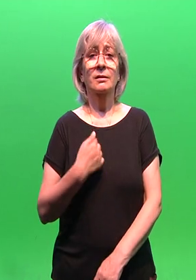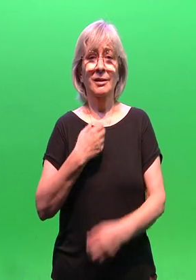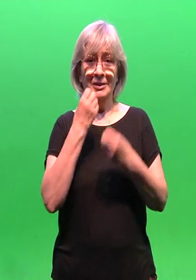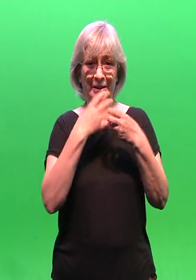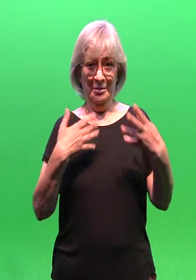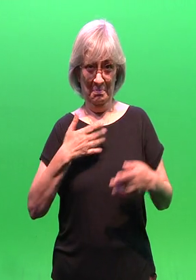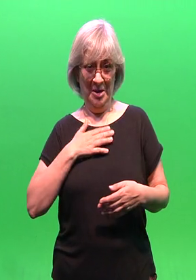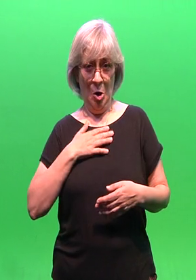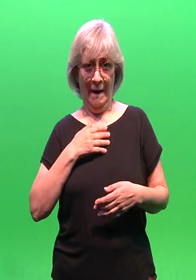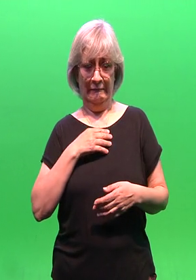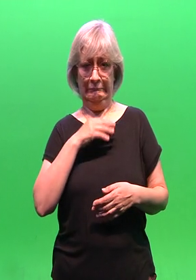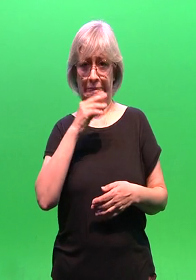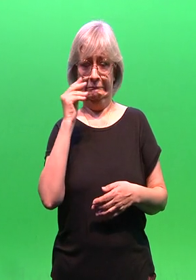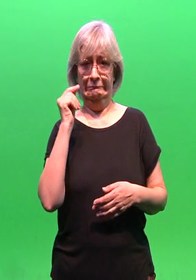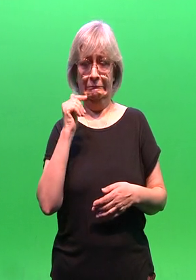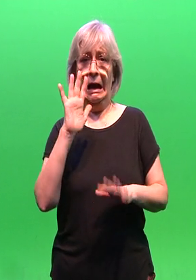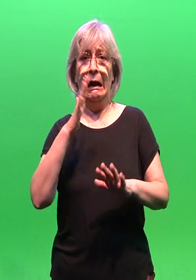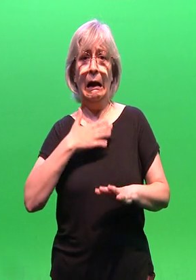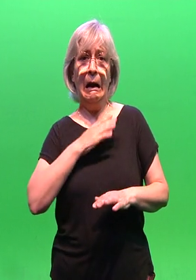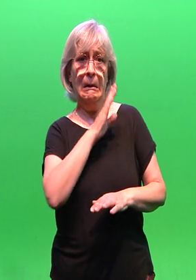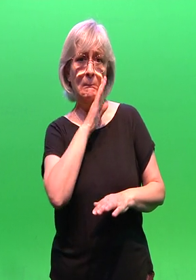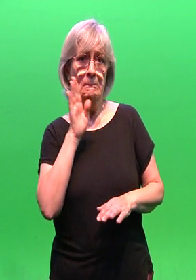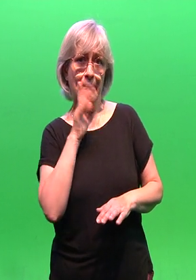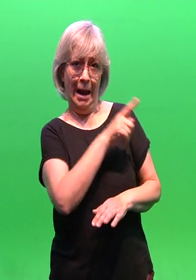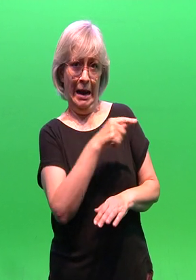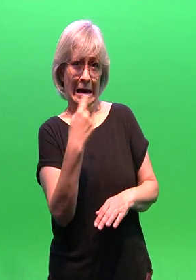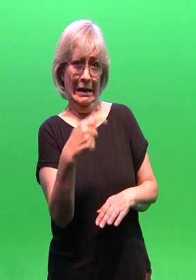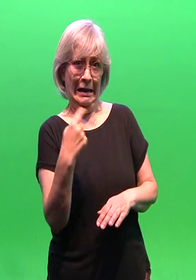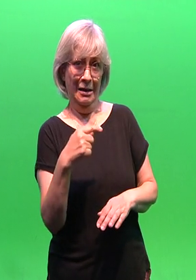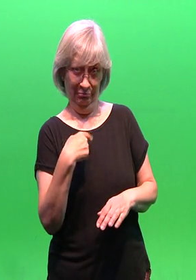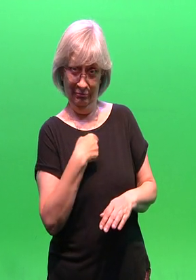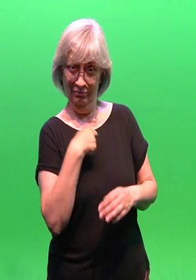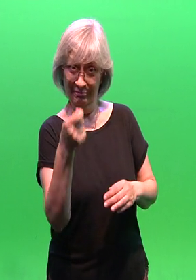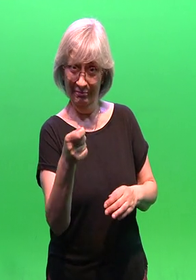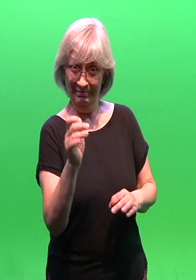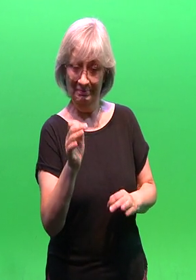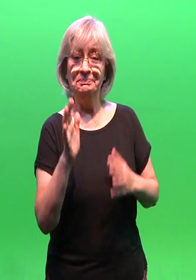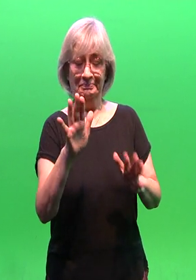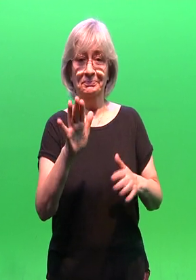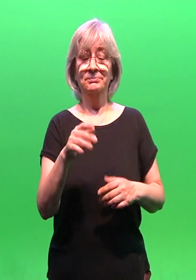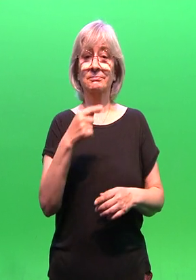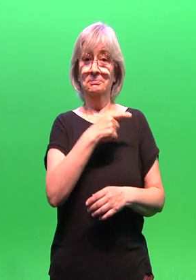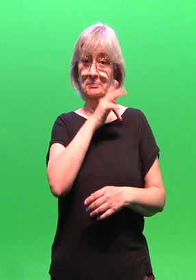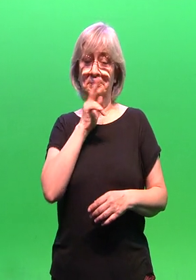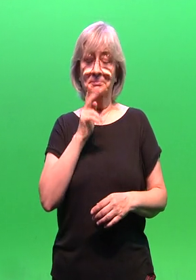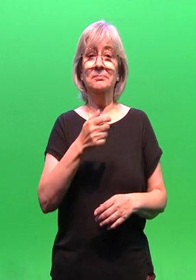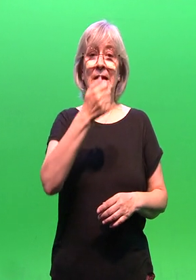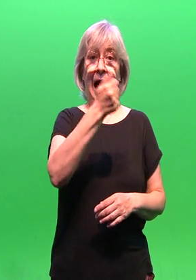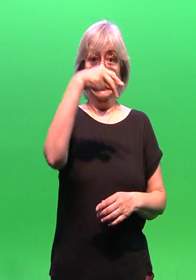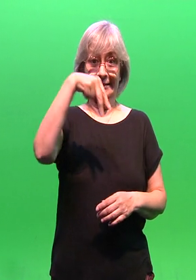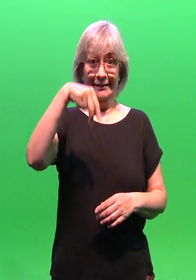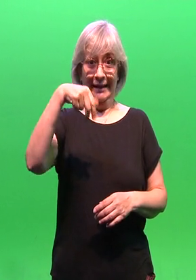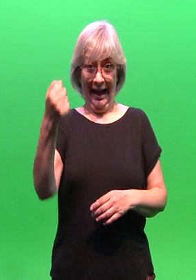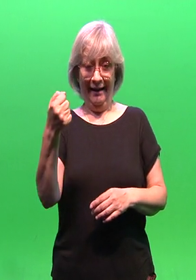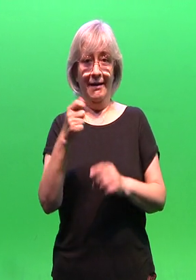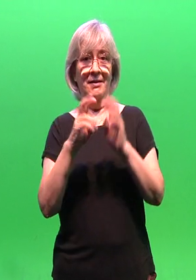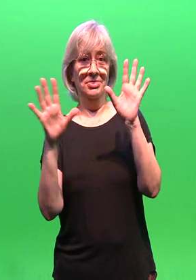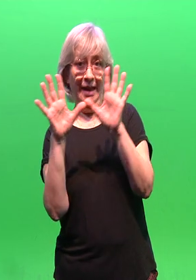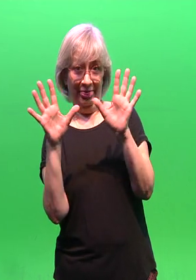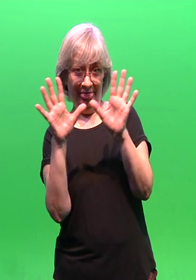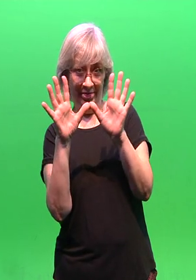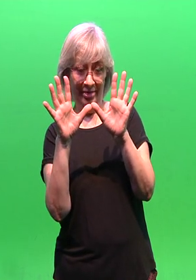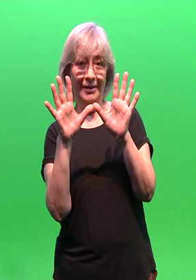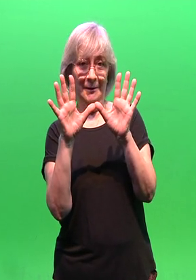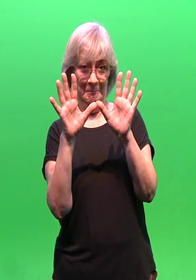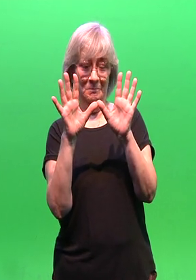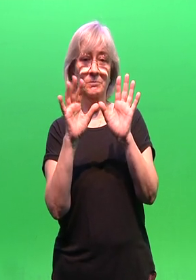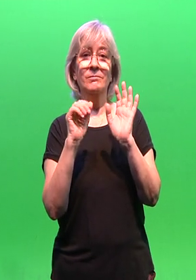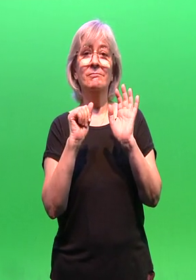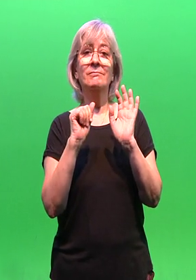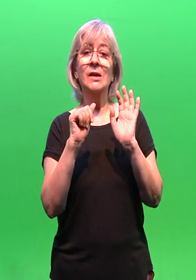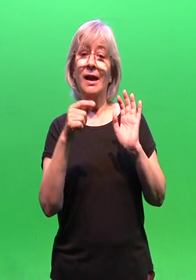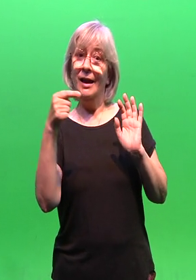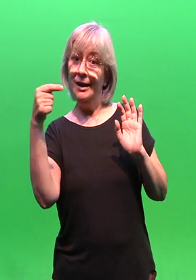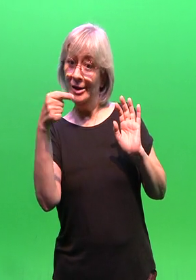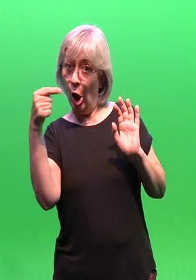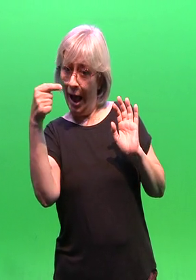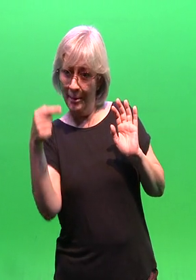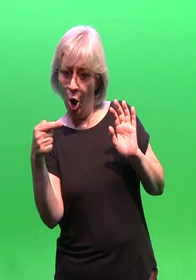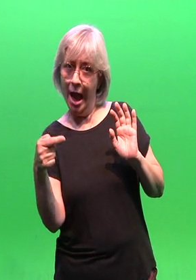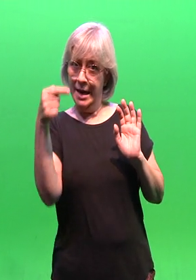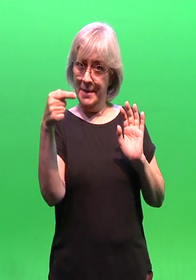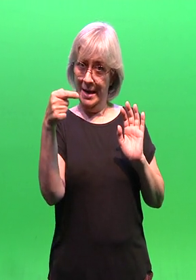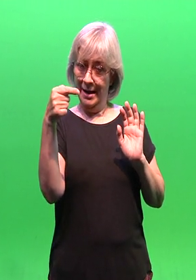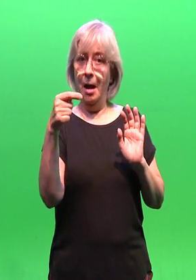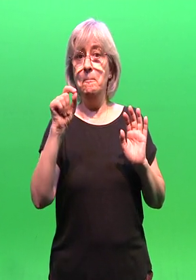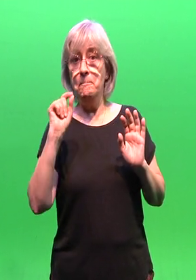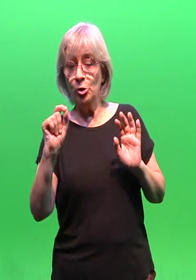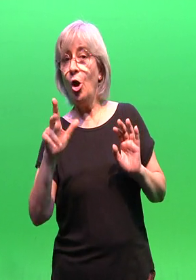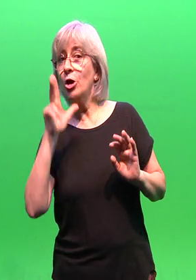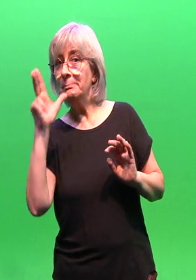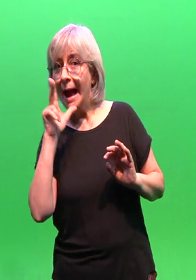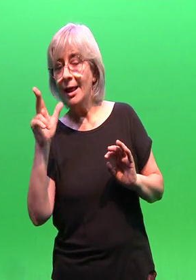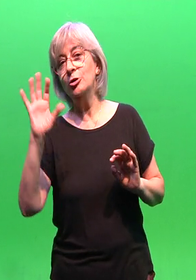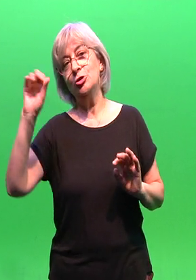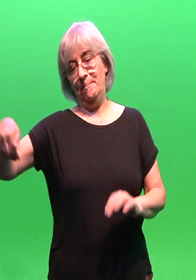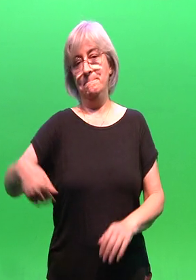M'he oblidat del meu correu electrònic. La meva mare en té, te'l dono? És anna deu guió alt, no baix, punt hotmail com.